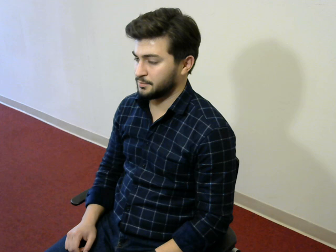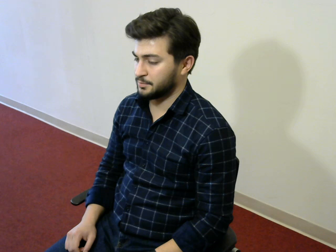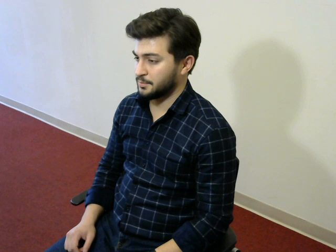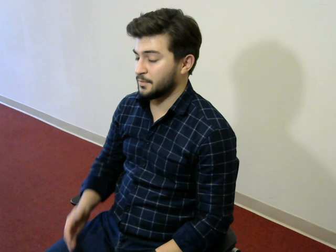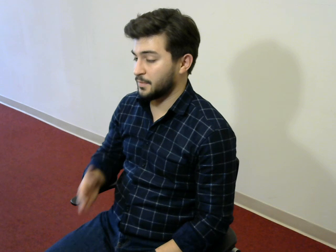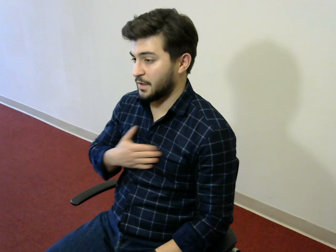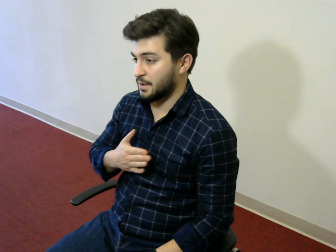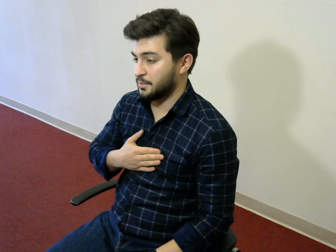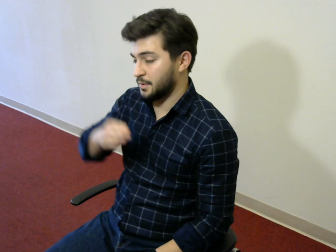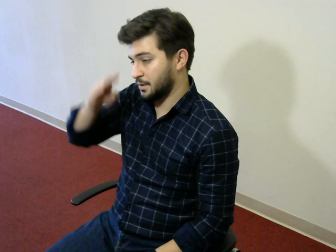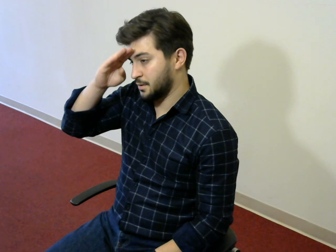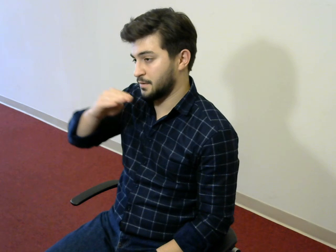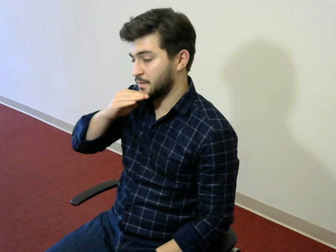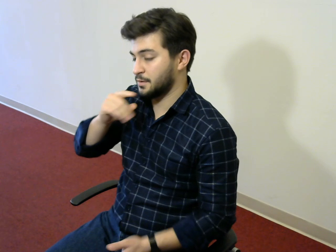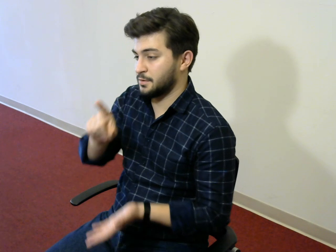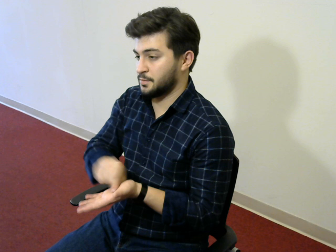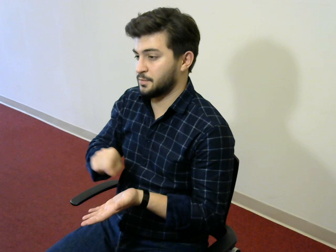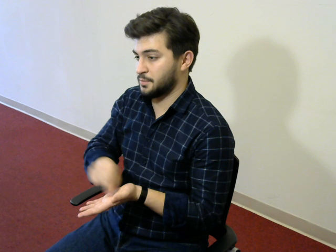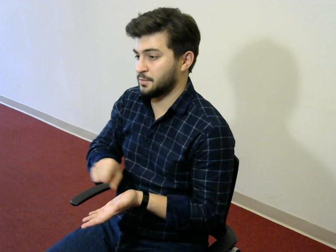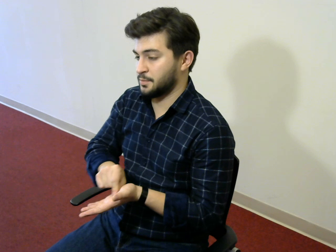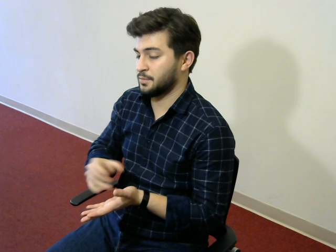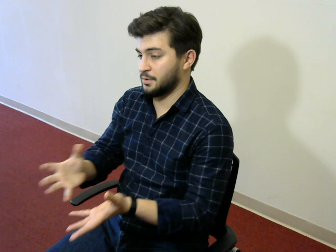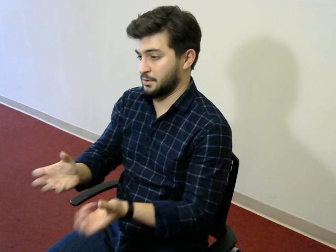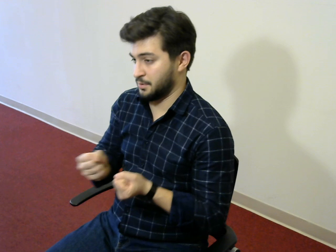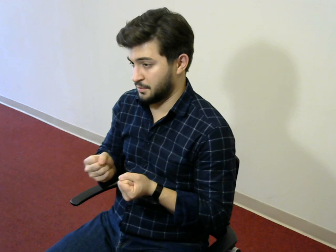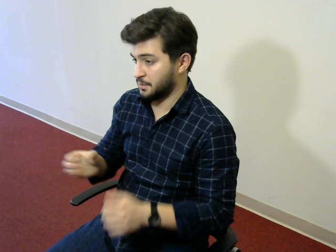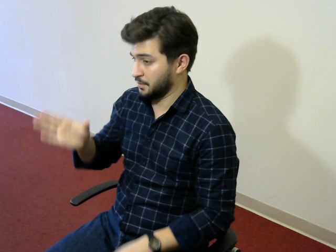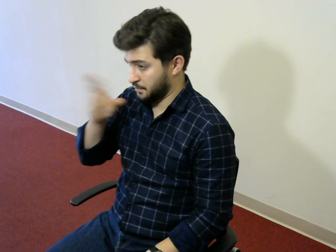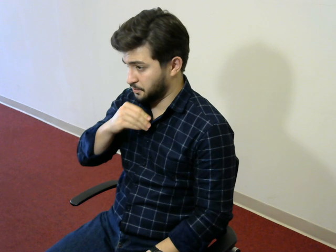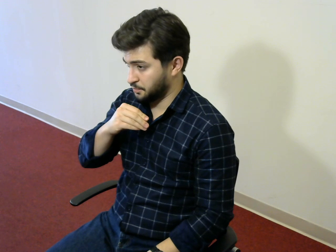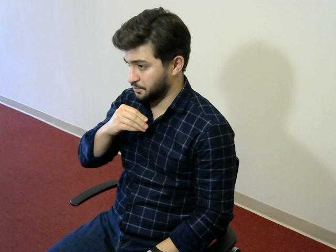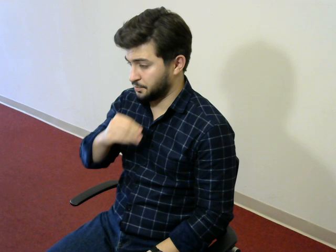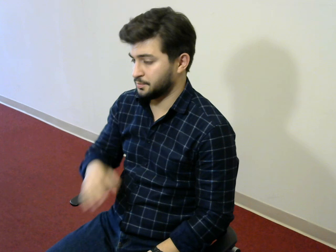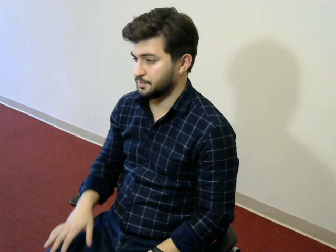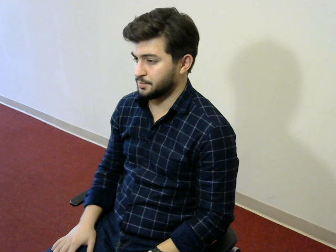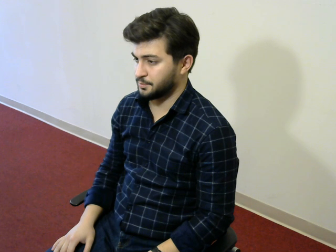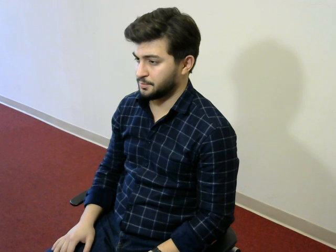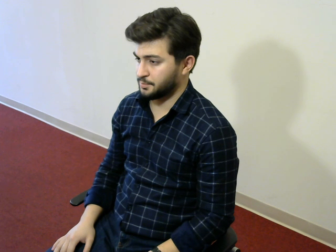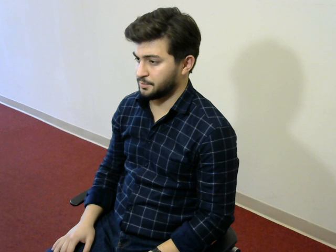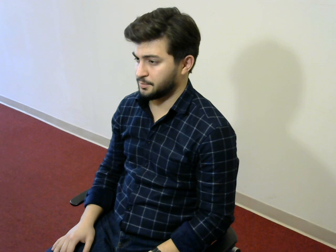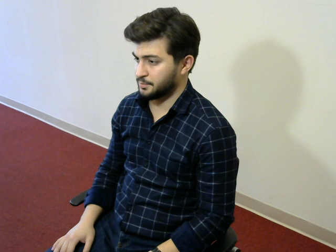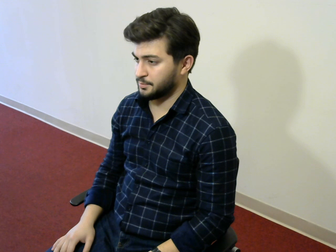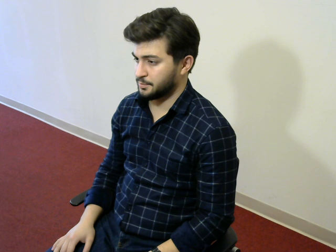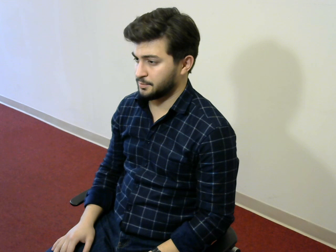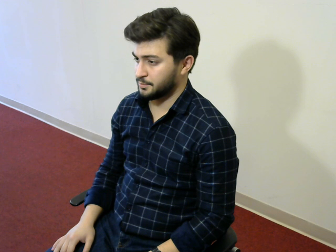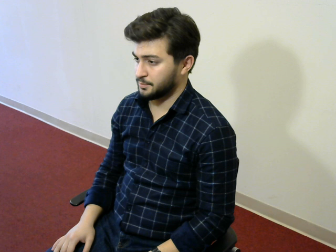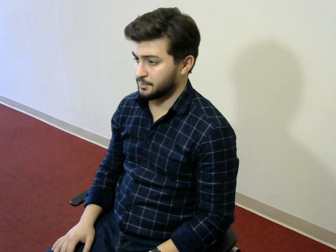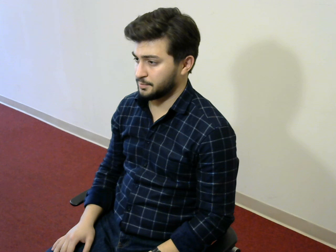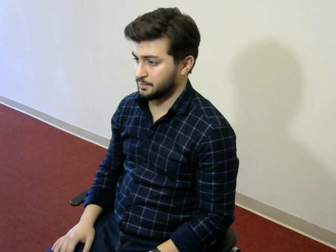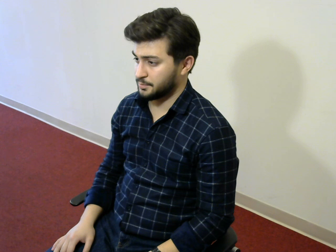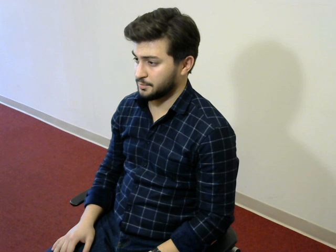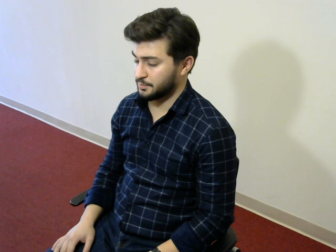Mən atamın pensiyasını ala bilərəm?